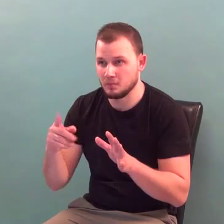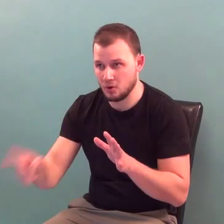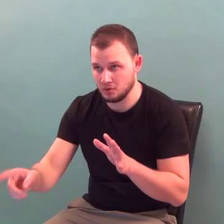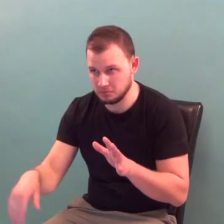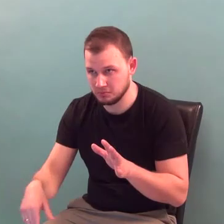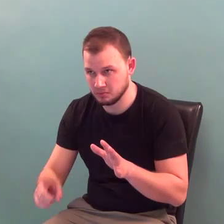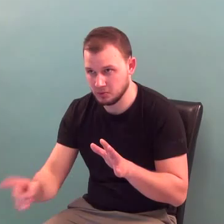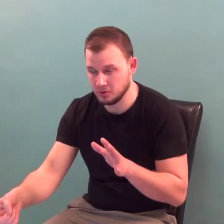Później możesz?